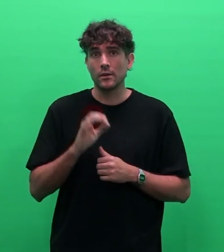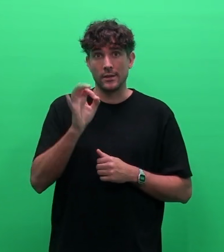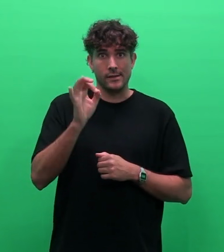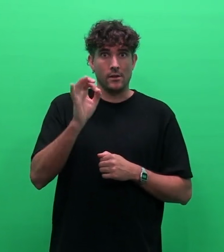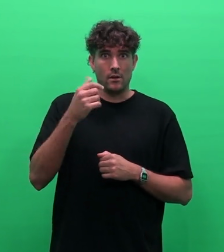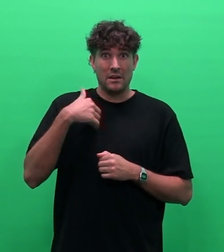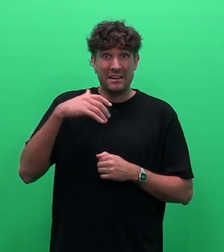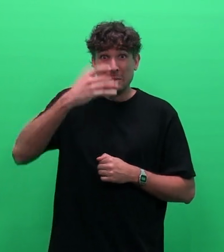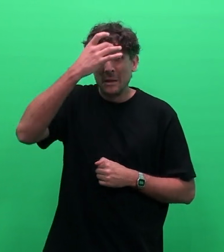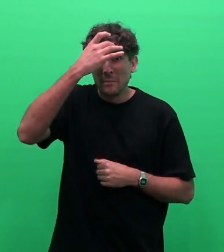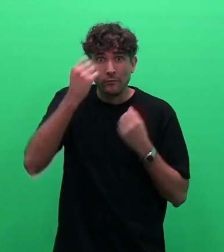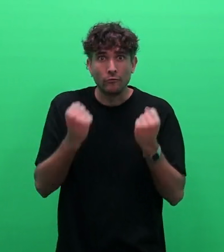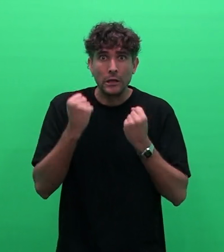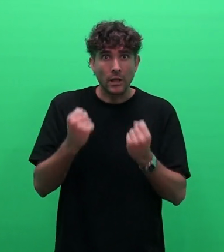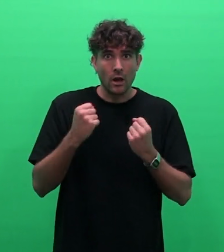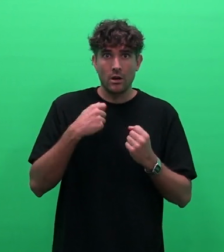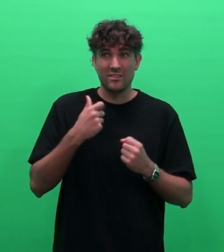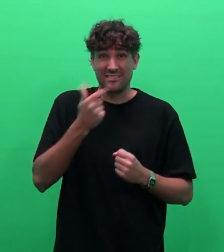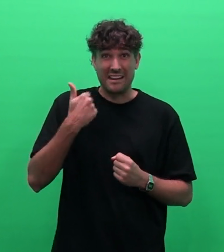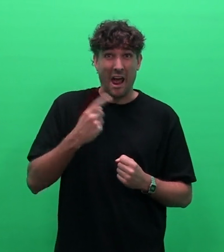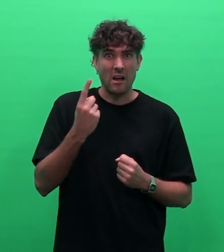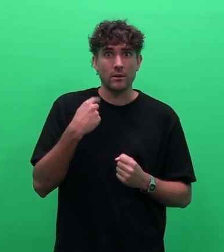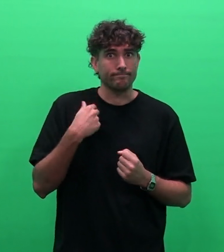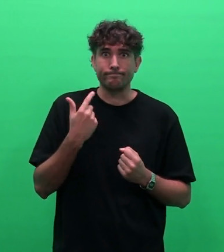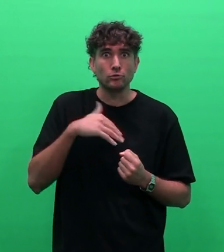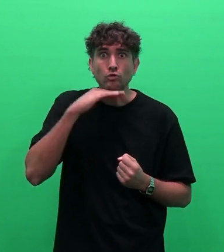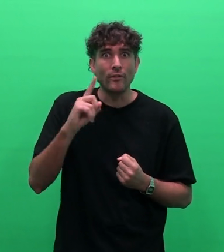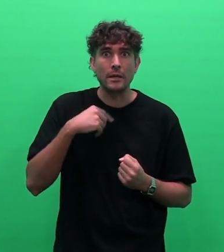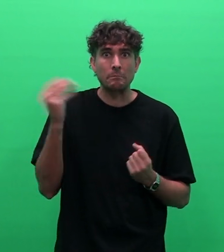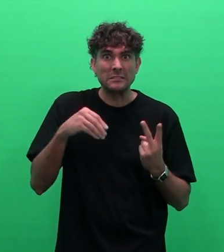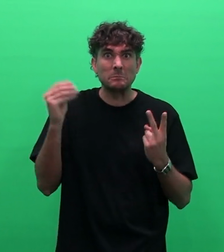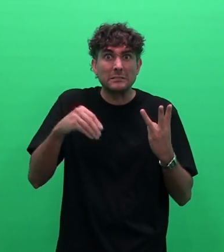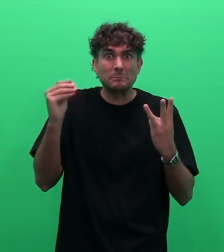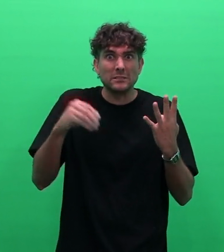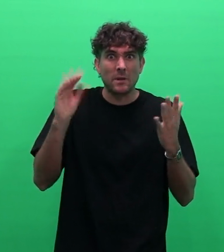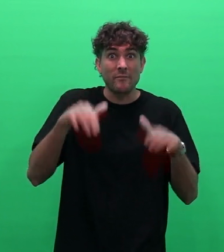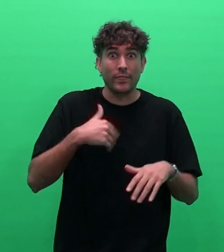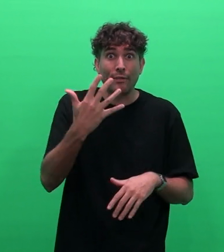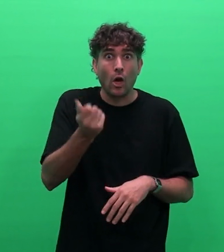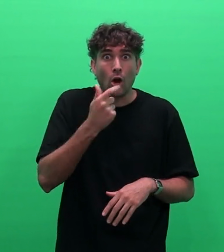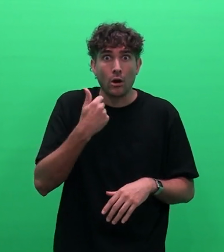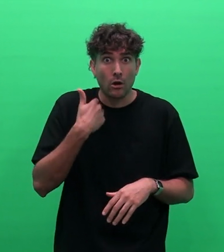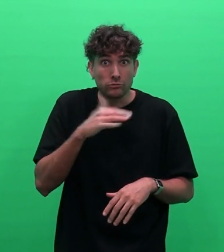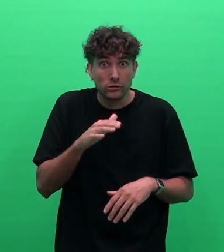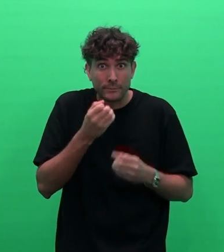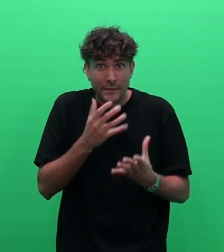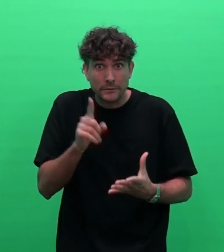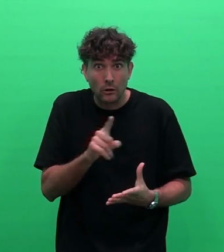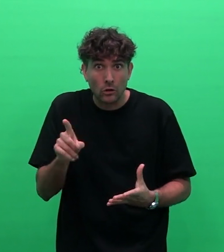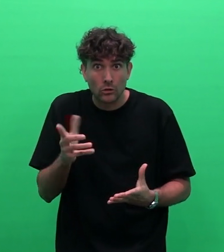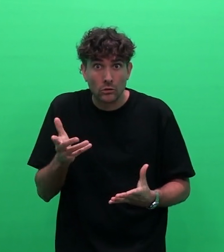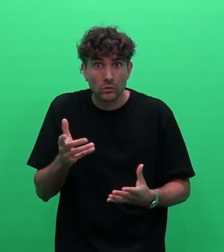Sí, em feia molt de mal el cap, m'he pres una pastilla però no era suficient, i m'he n'he pres una altra, i una altra i una altra, i al final me n'he pres cinc, no sé si he fet bé o no.